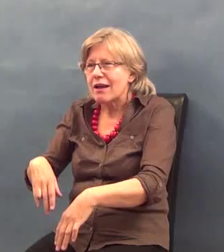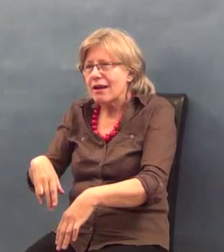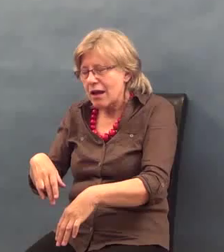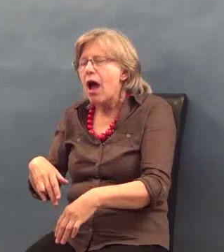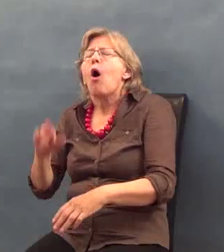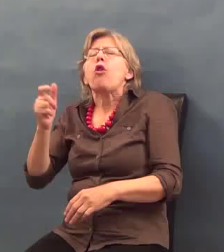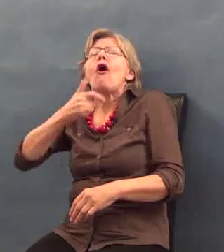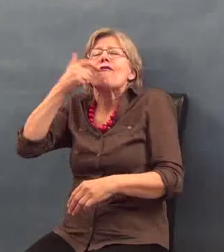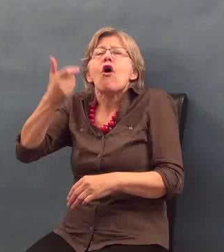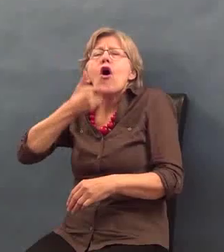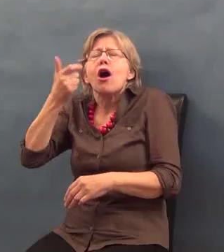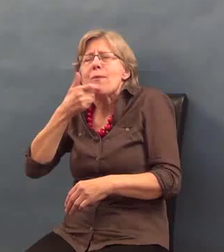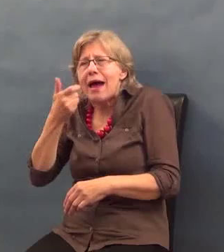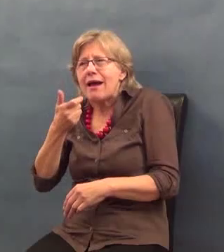Ktoś go woła.